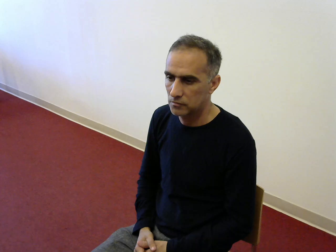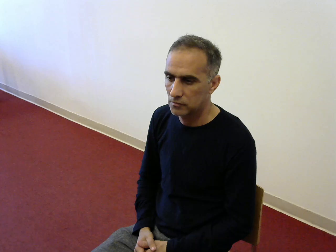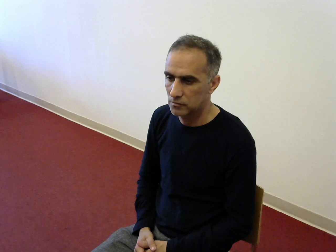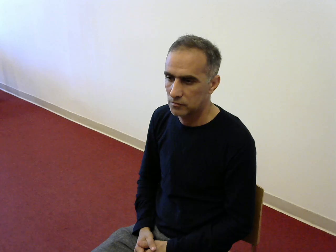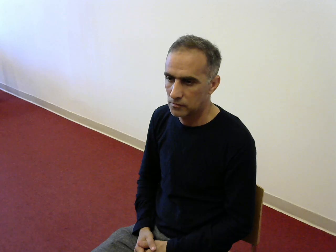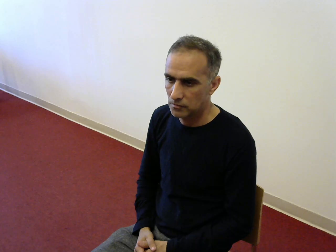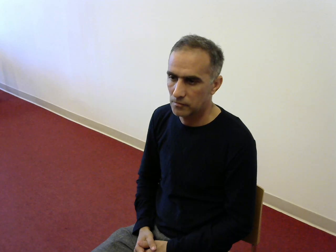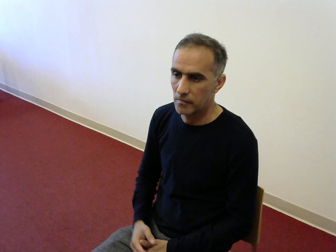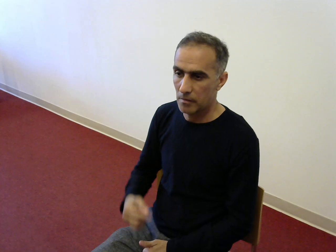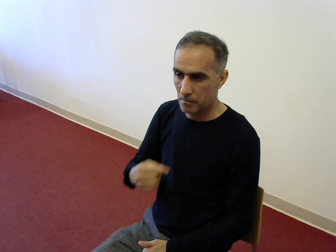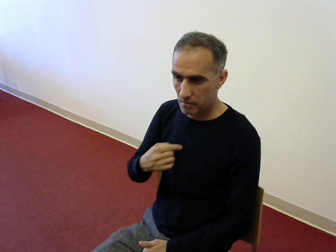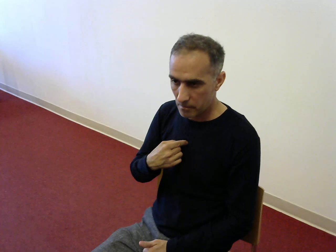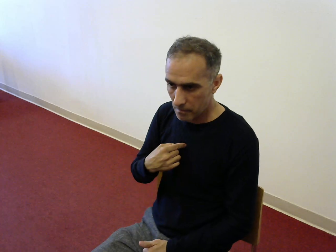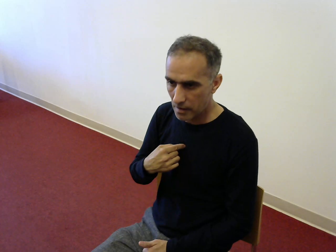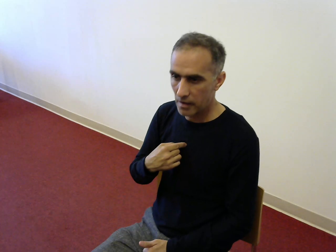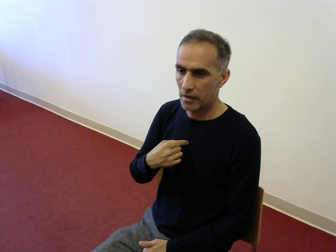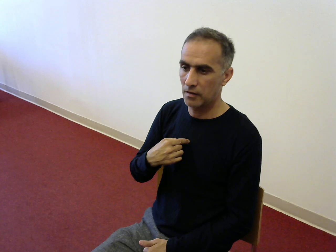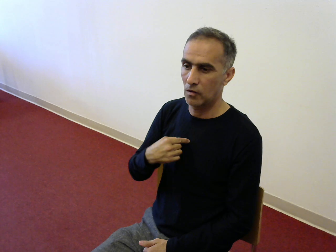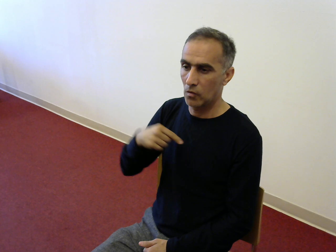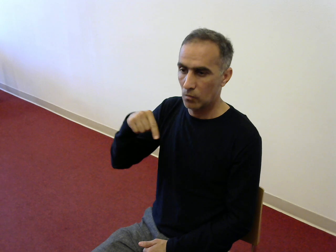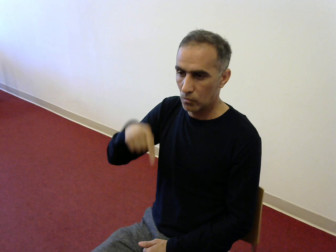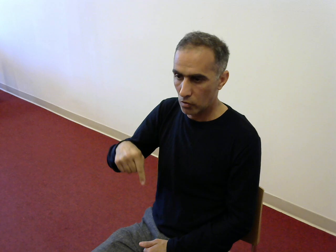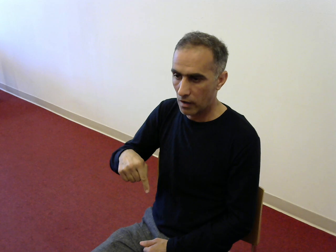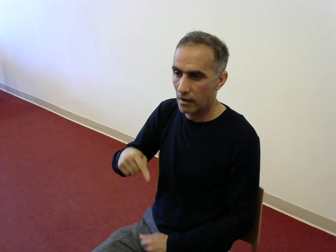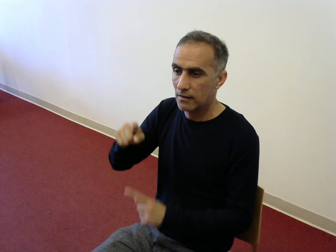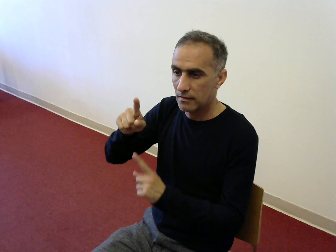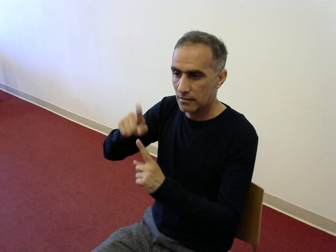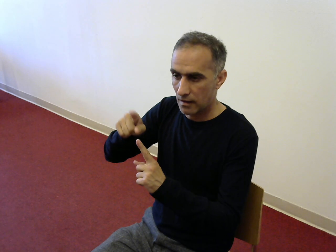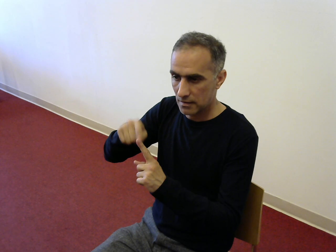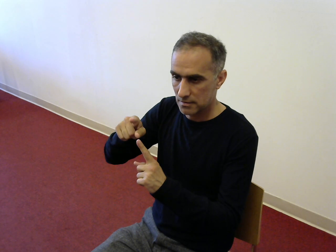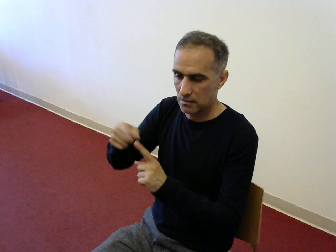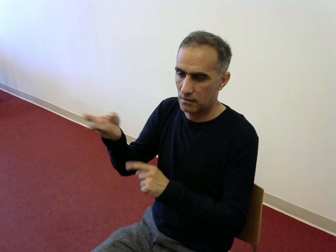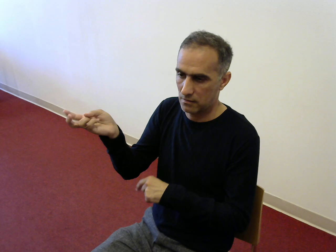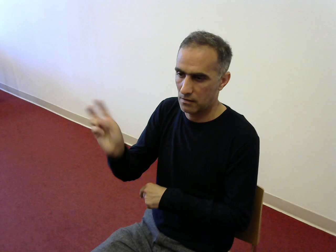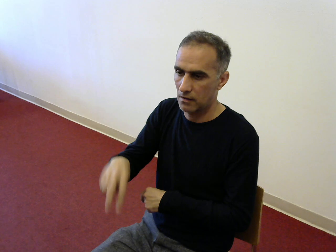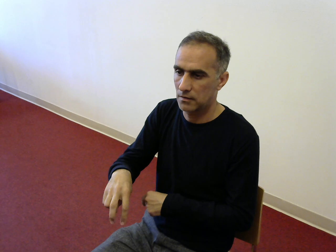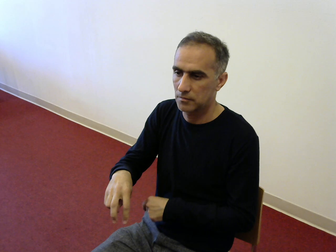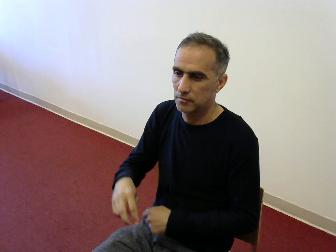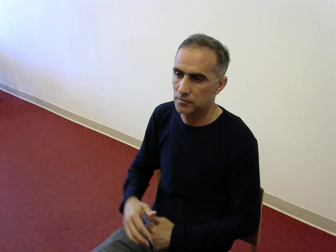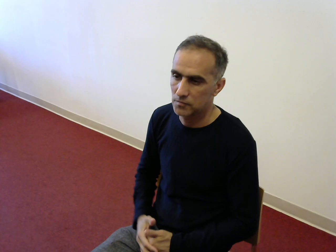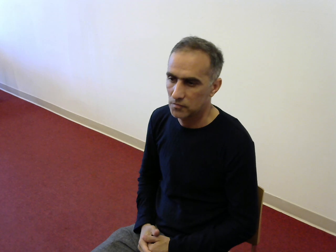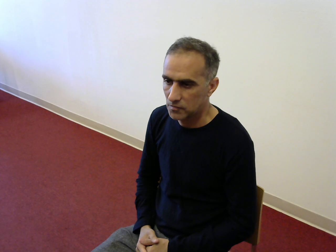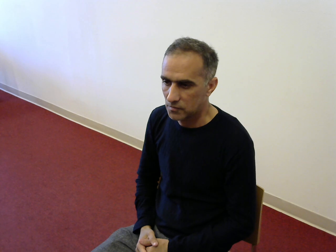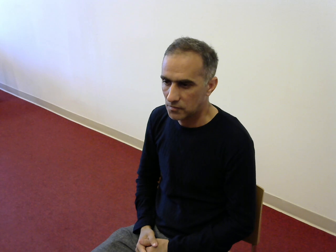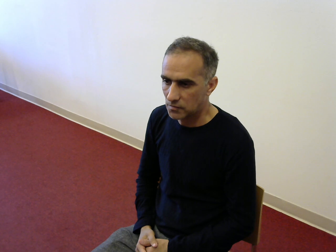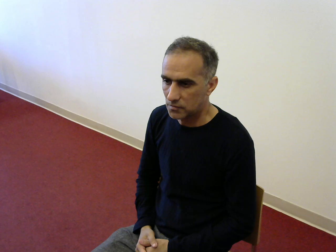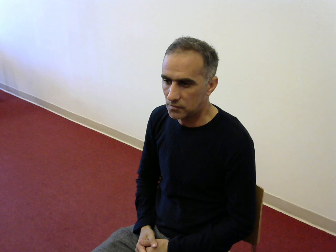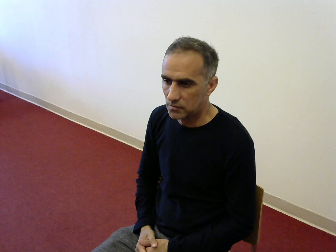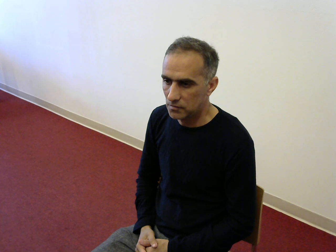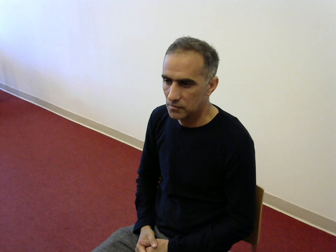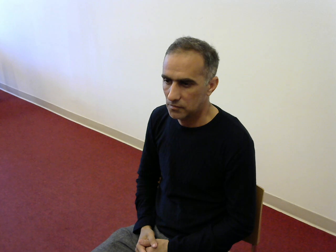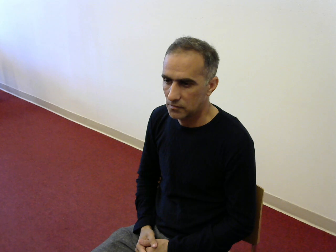Mən bura taksidə gəldim